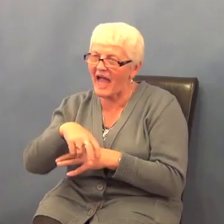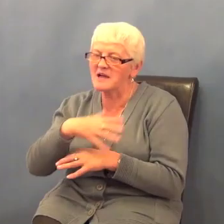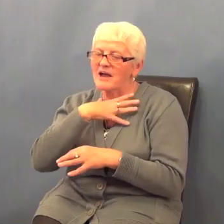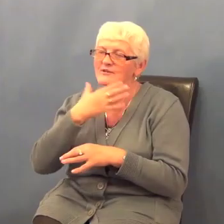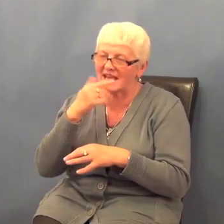Psa nie było.